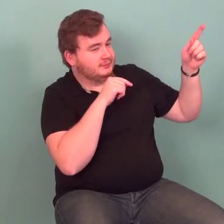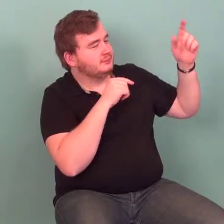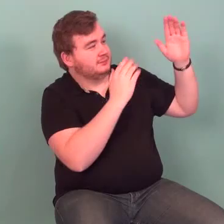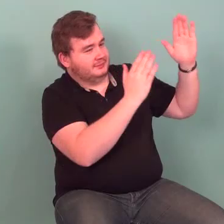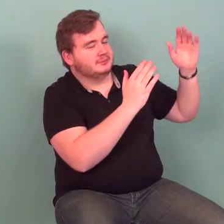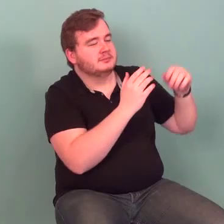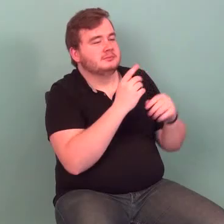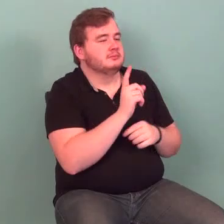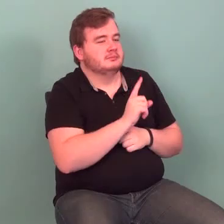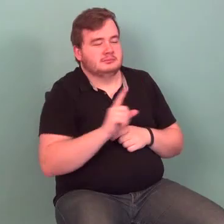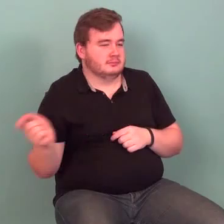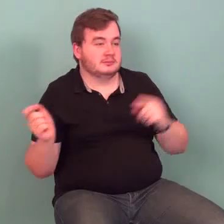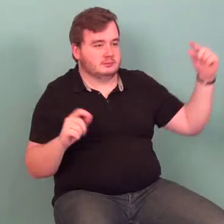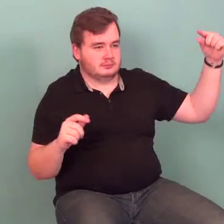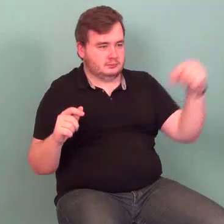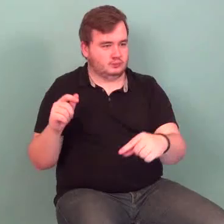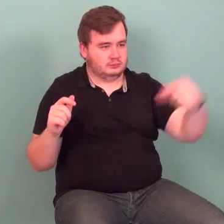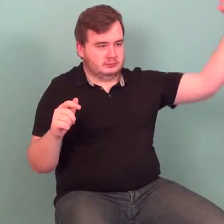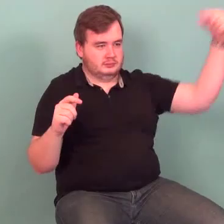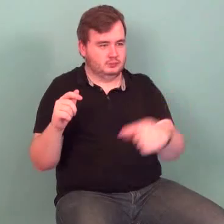Ta osoba odeszła, a kukułka zaczęła wyskakiwać z zegara i zjadać truskawki.